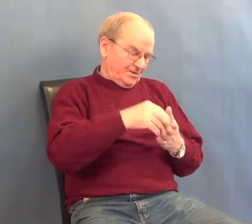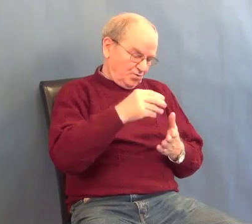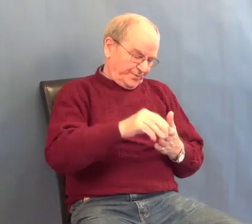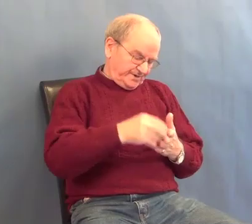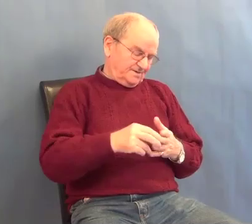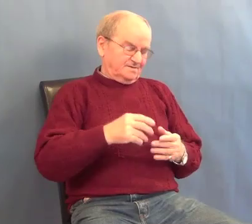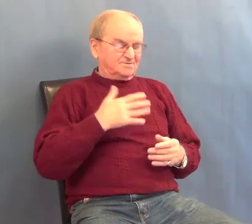Zakupy.